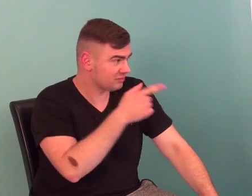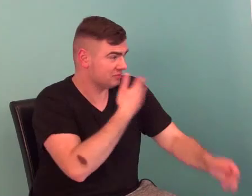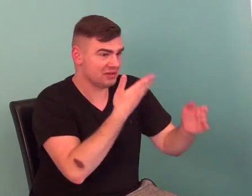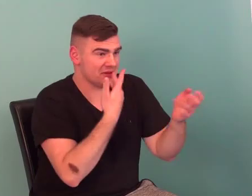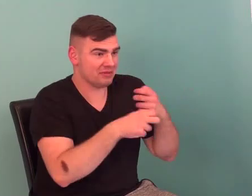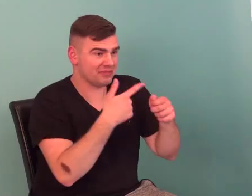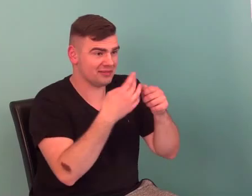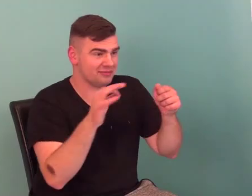Mówi, że nie ma problemu, żeby do dwudziestej czwartej.